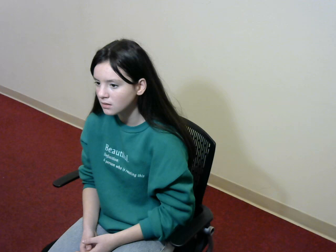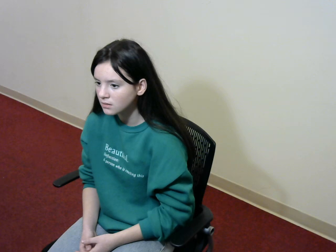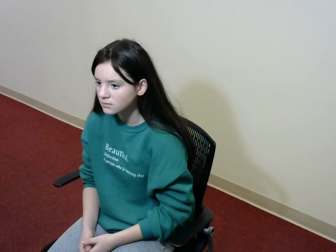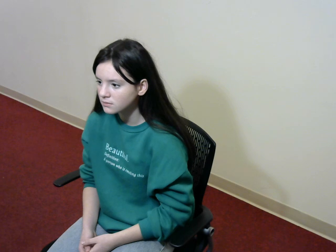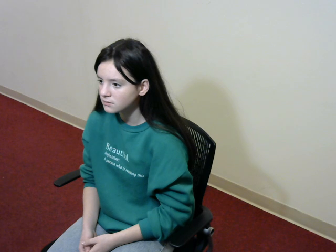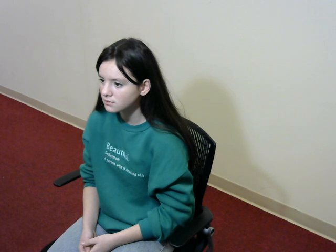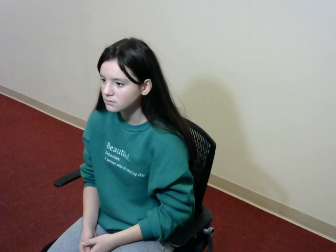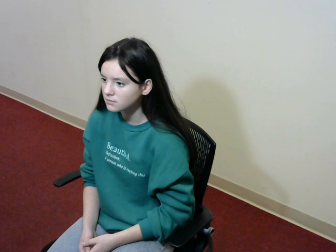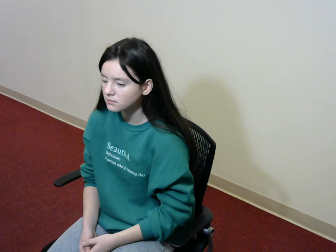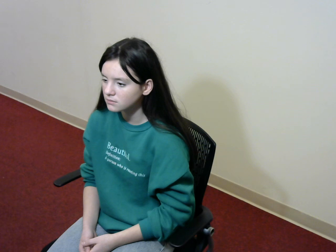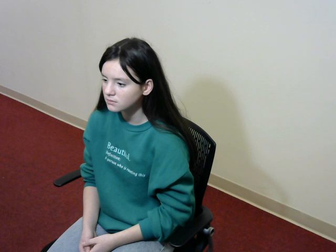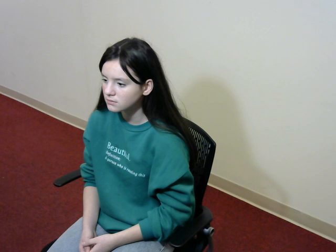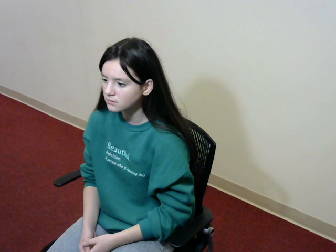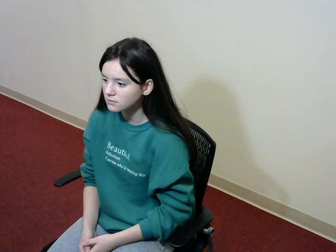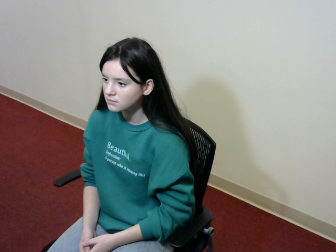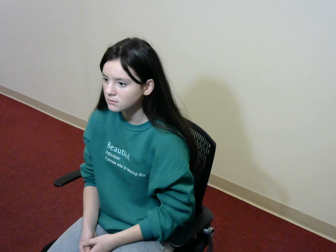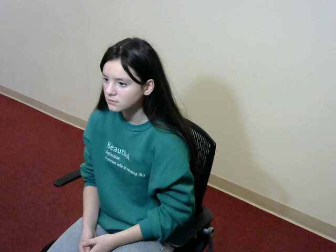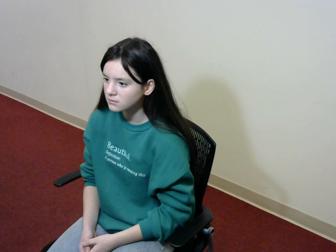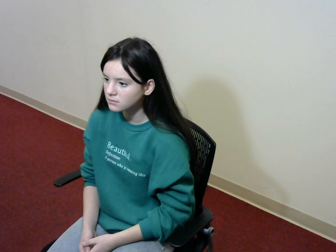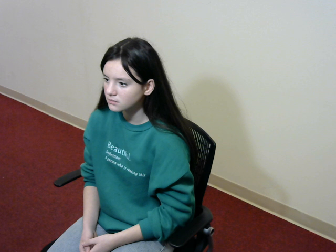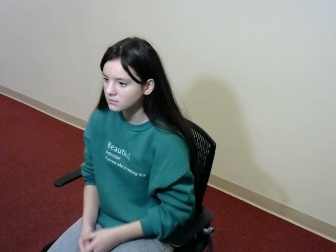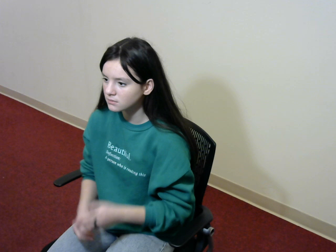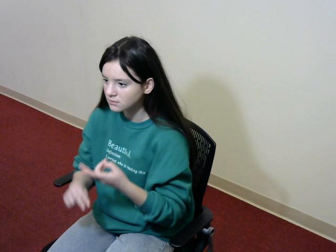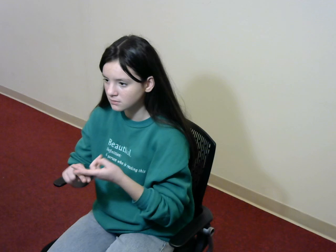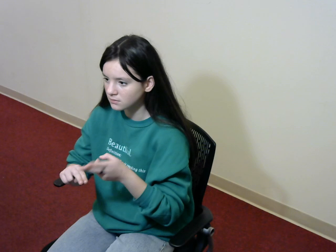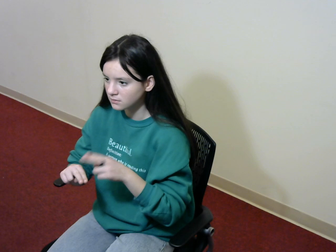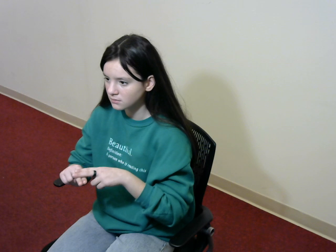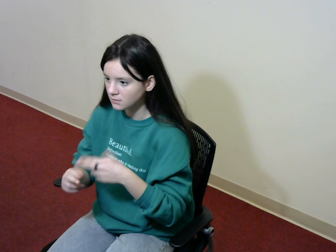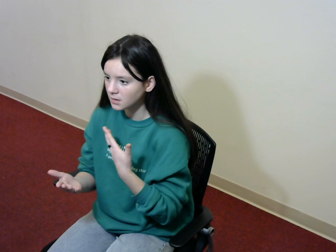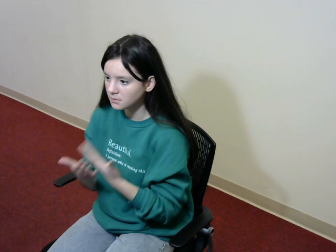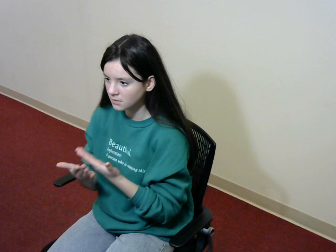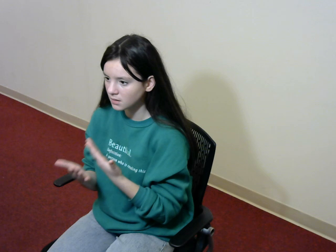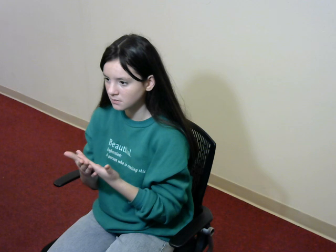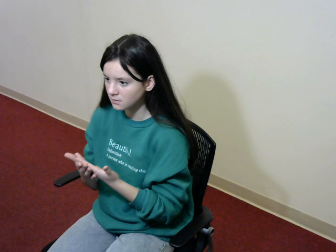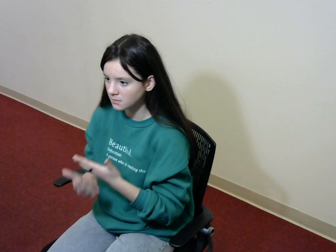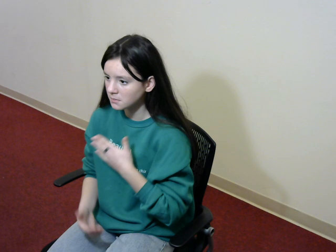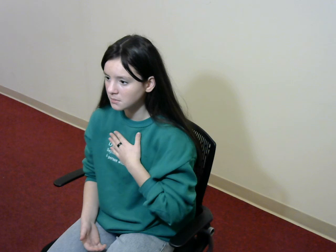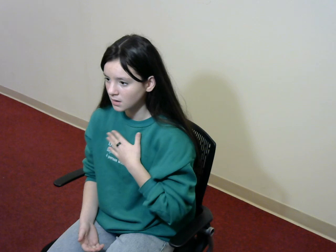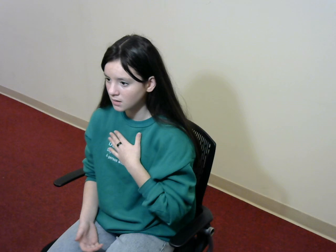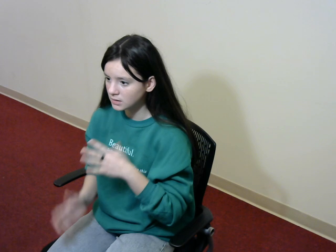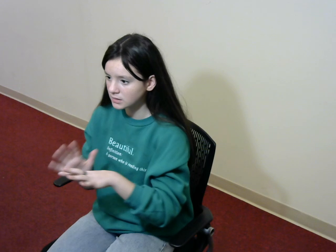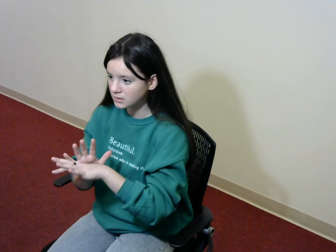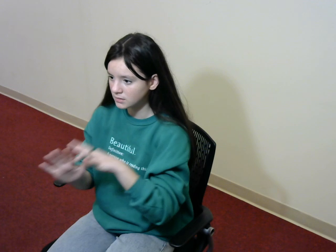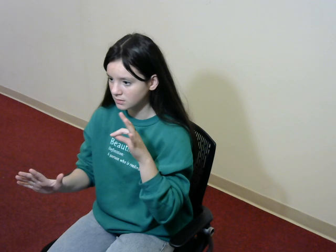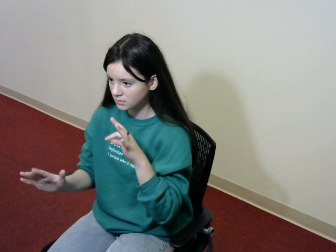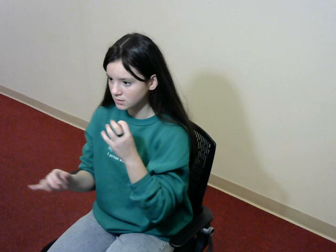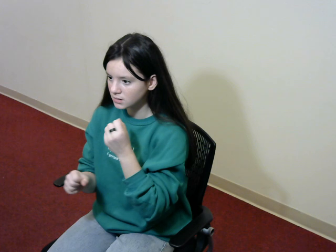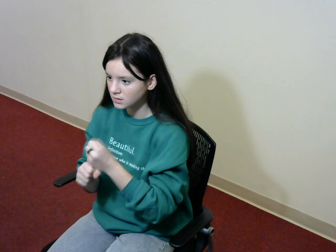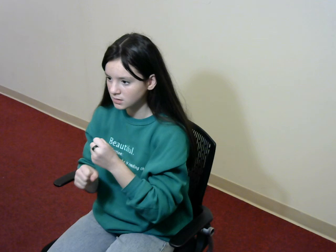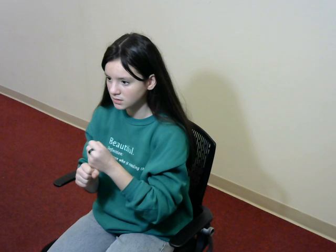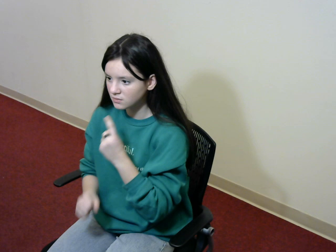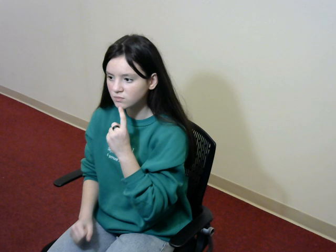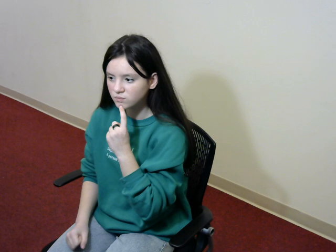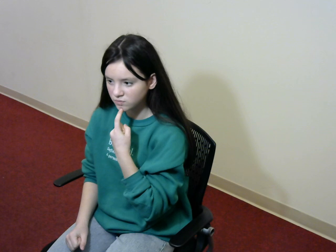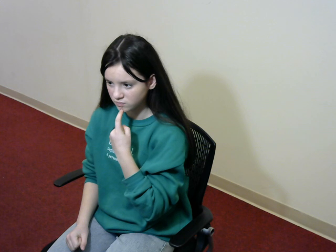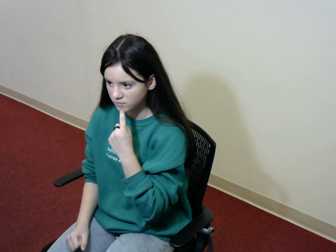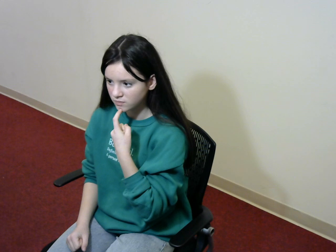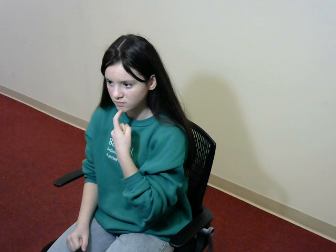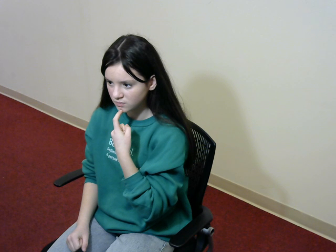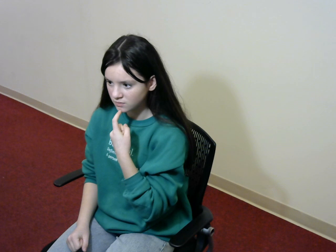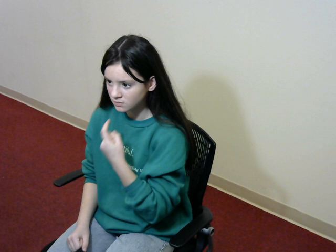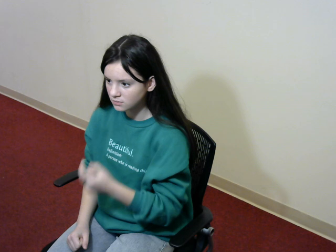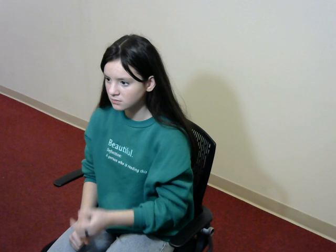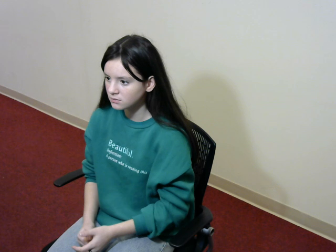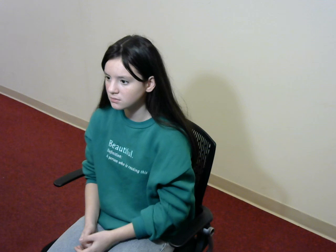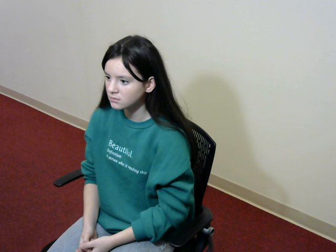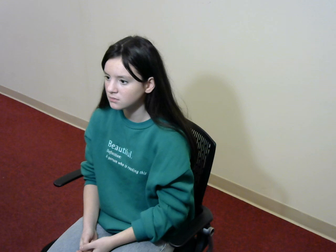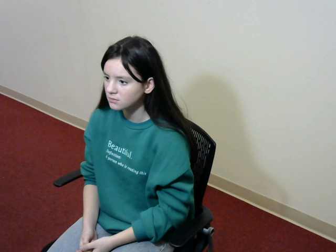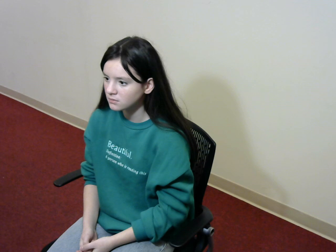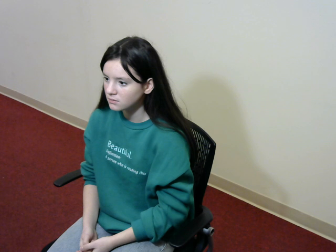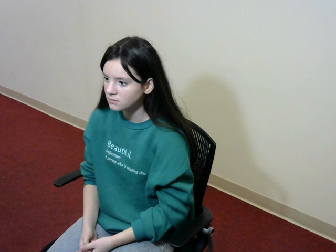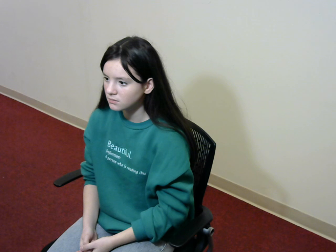Bu məsələdə mənə seçim etmək çətindir